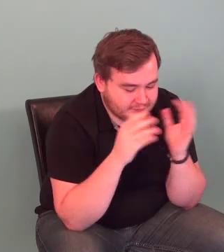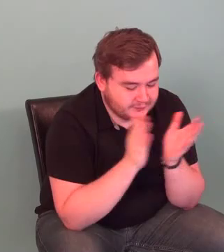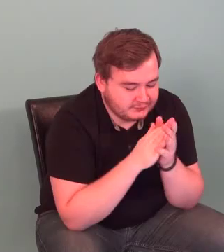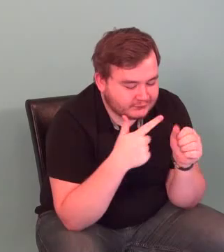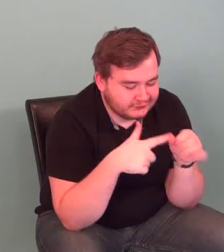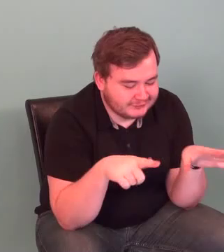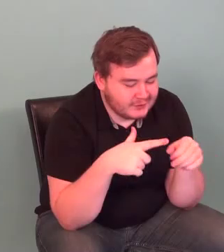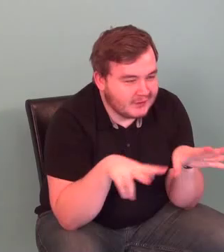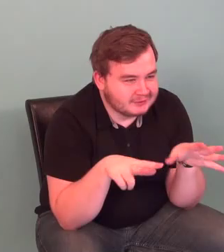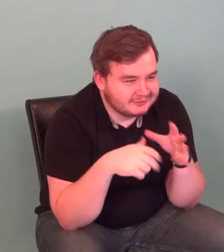Brawo. Dwudziestego siódmego, dwudziestego ósmego?